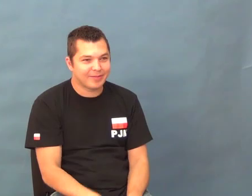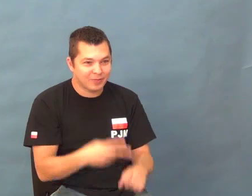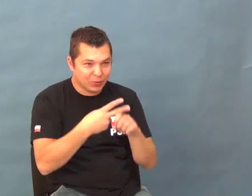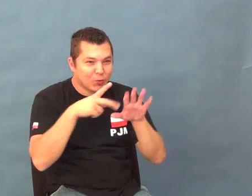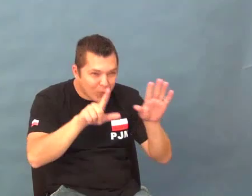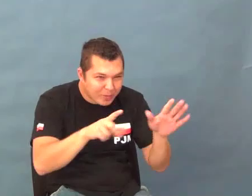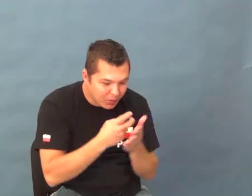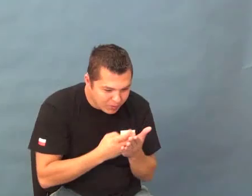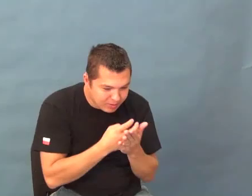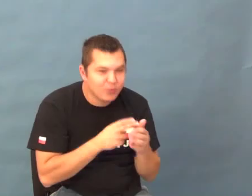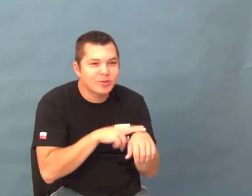Dwudziestego siódmego lutego?